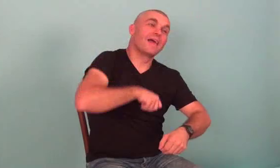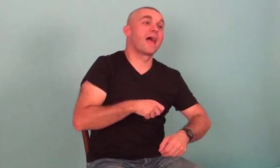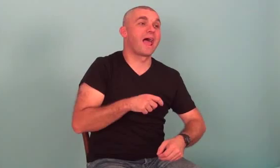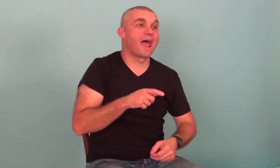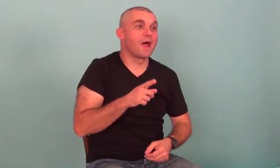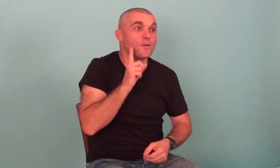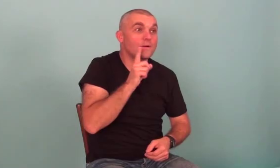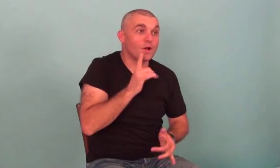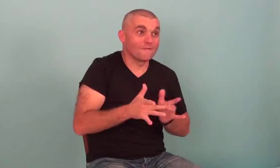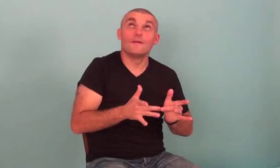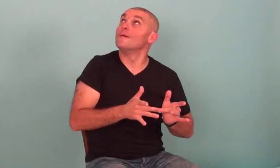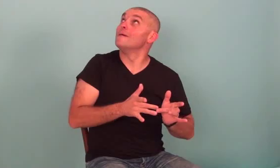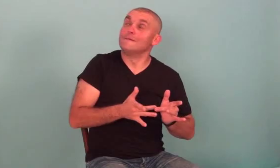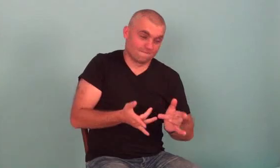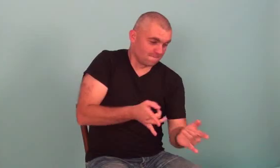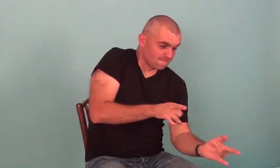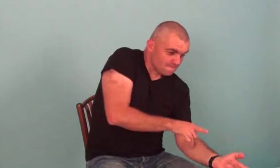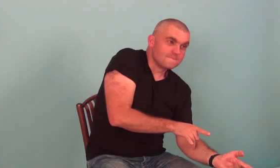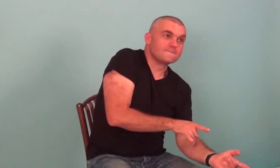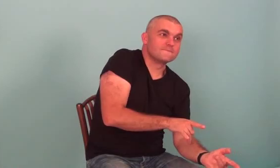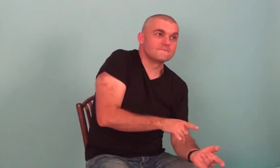Chłopak odstawia rower i patrzy ukradkiem na drzewo.